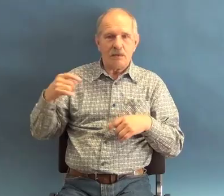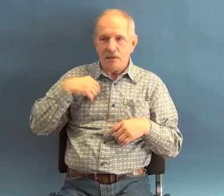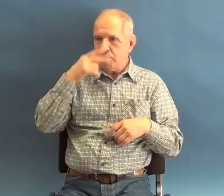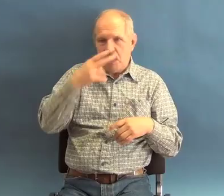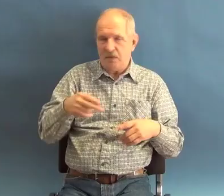"Nie widziałeś?"